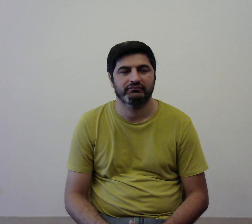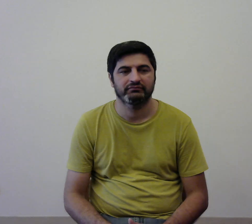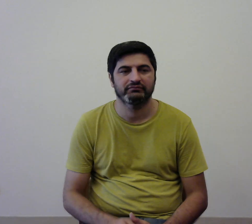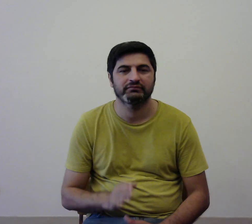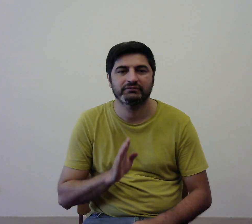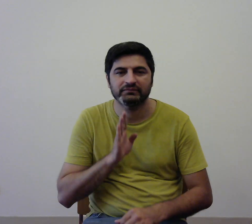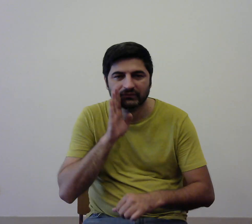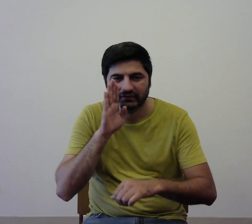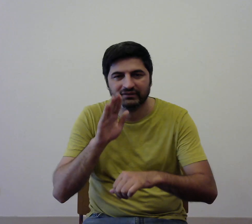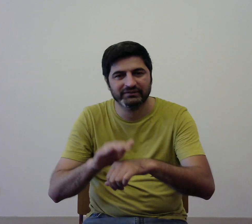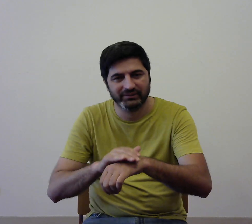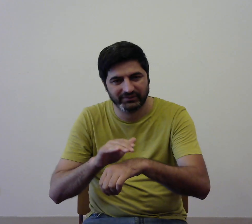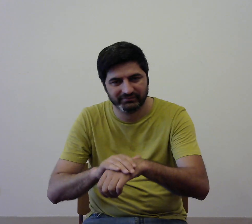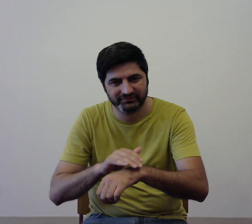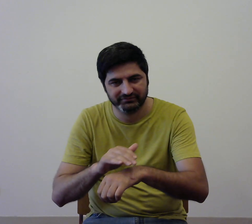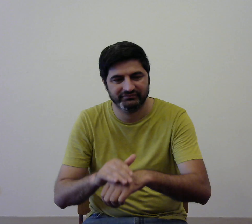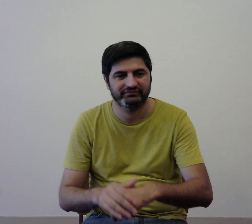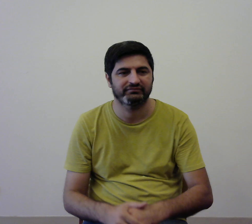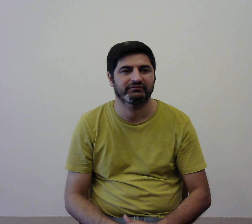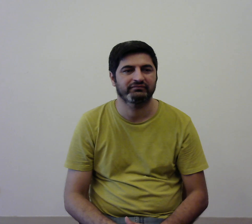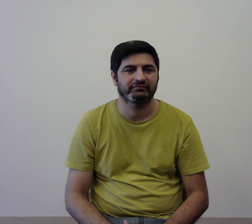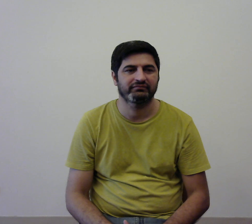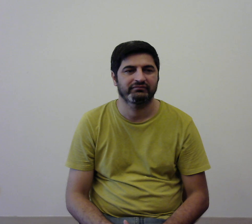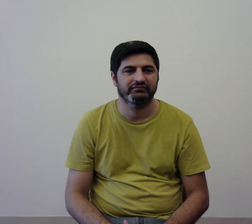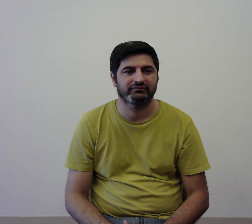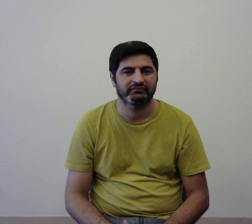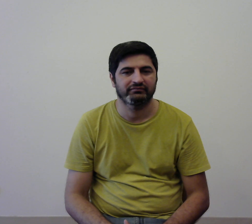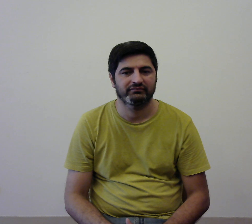Sabahınız xeyir